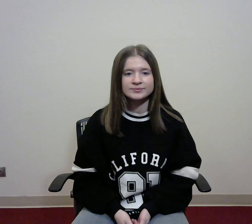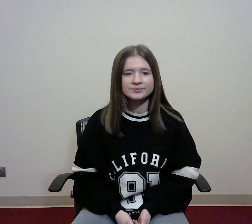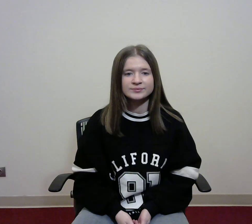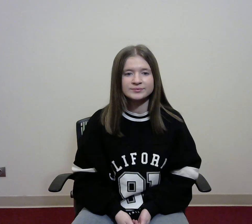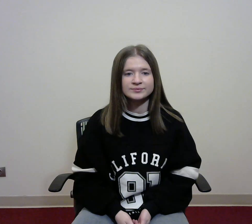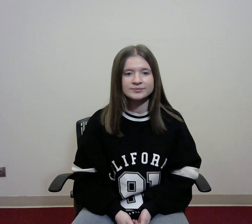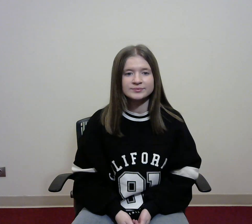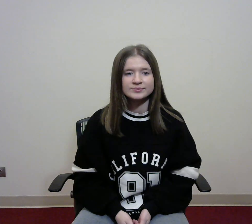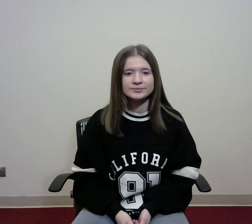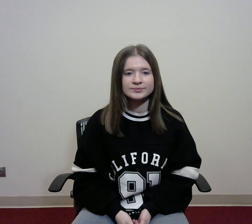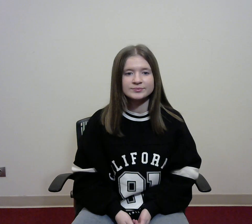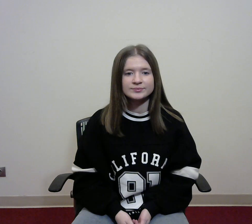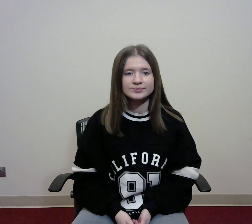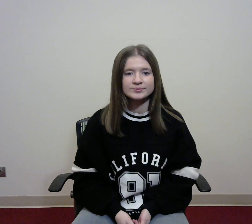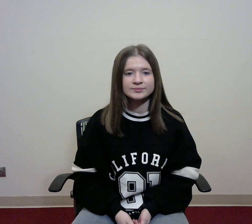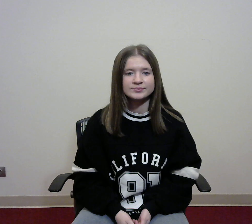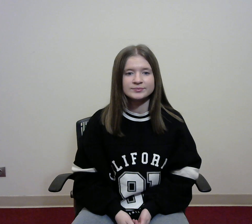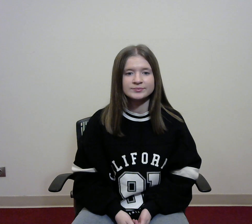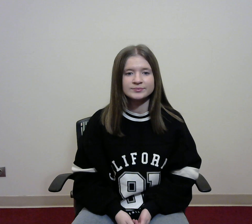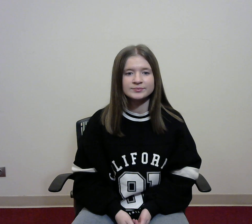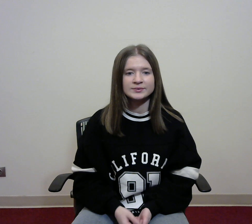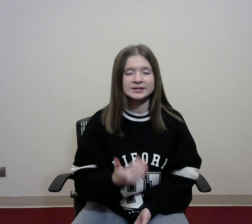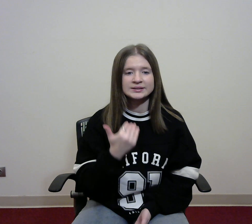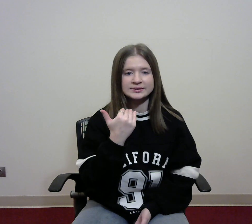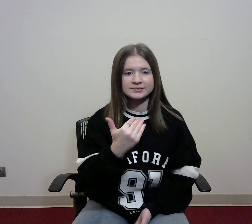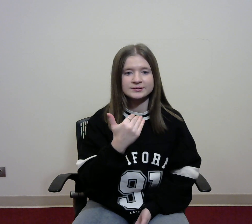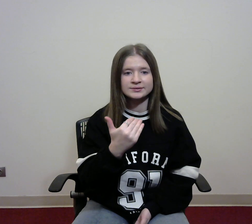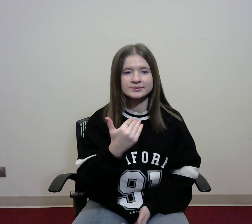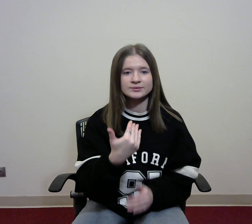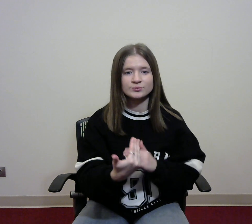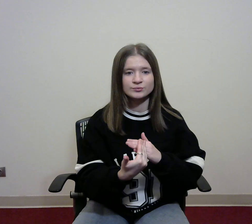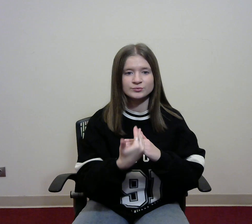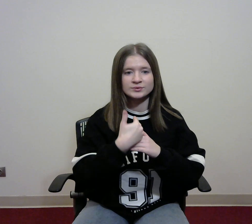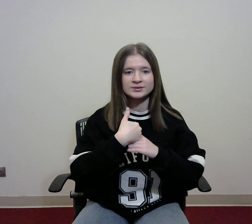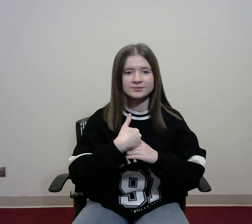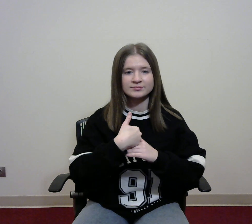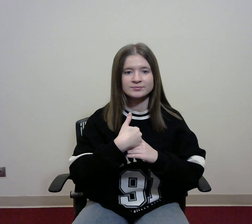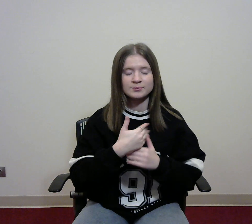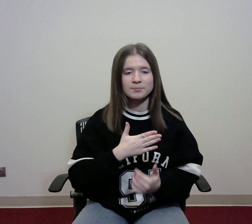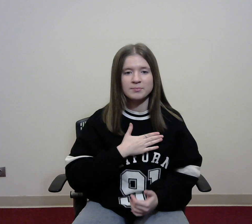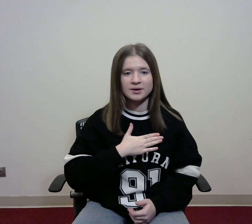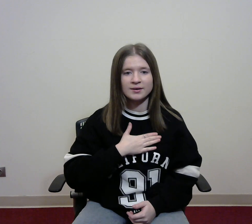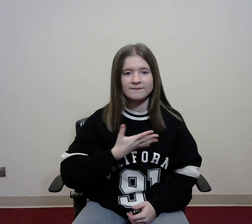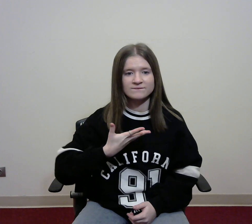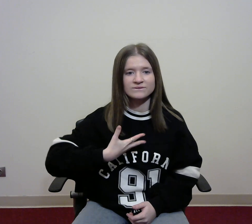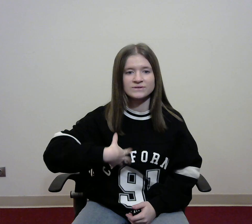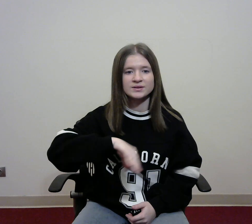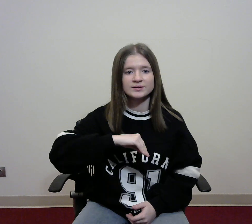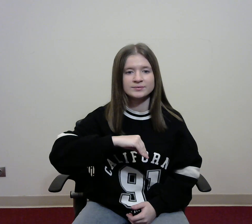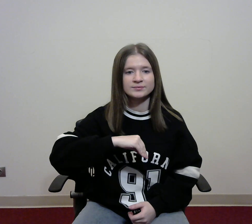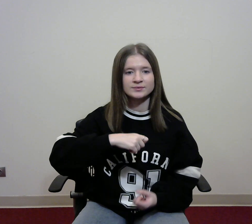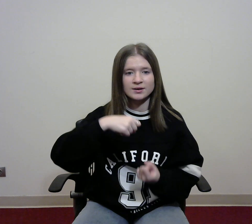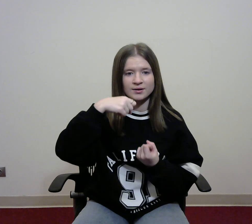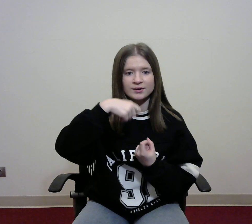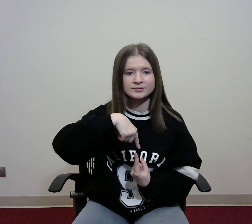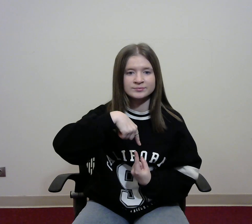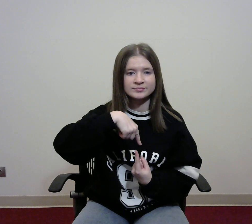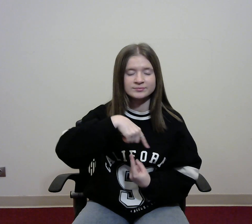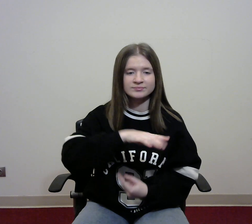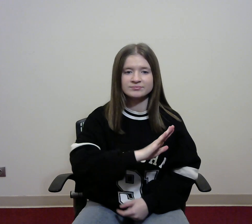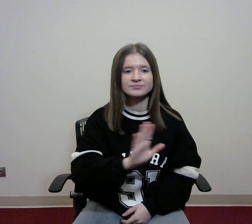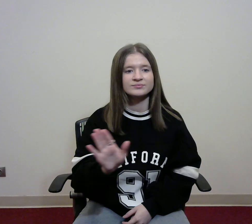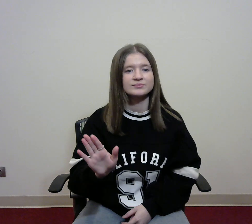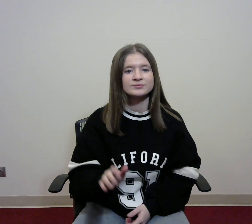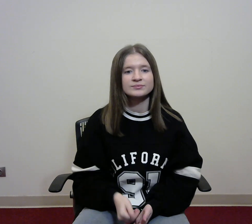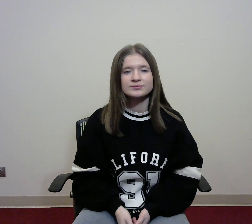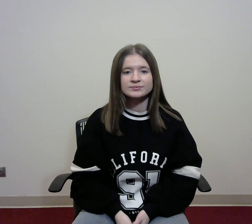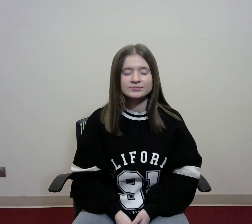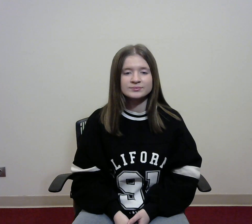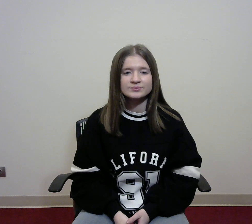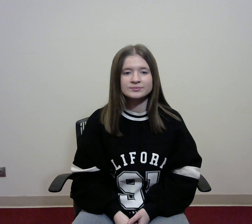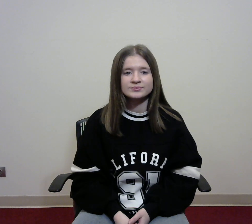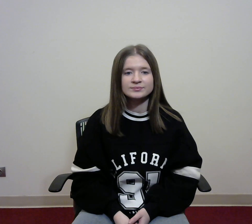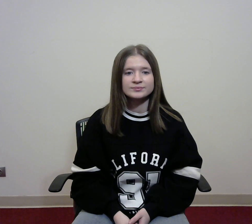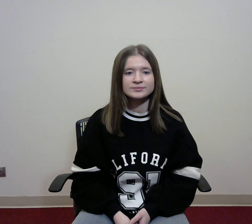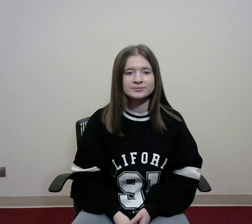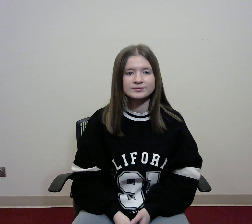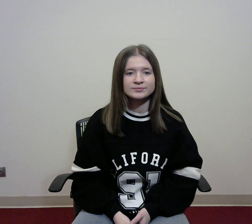Sizin müraciətiniz bizə uyğun deyildir